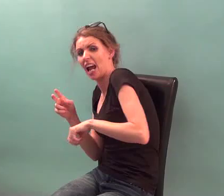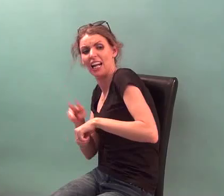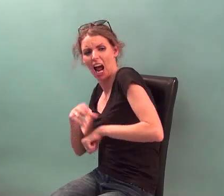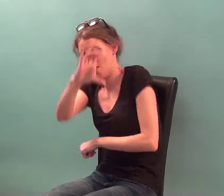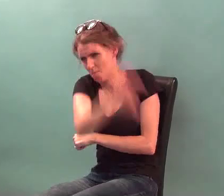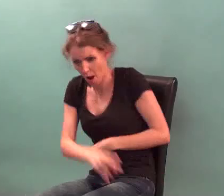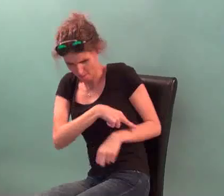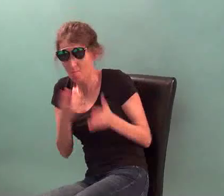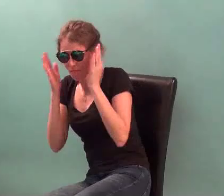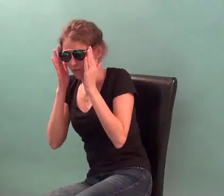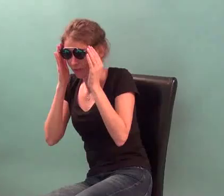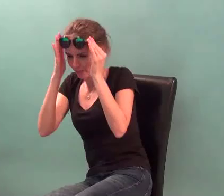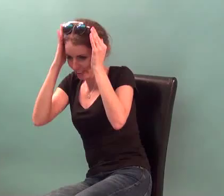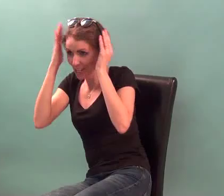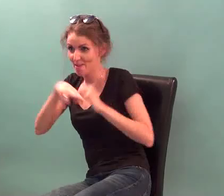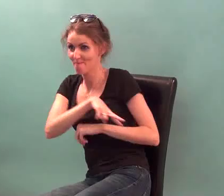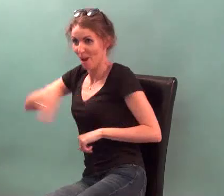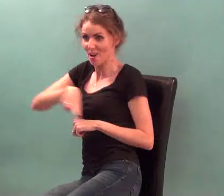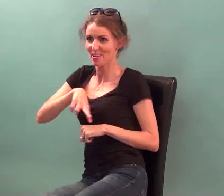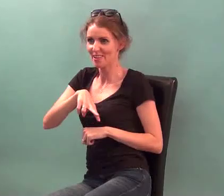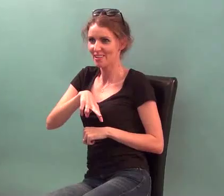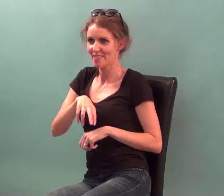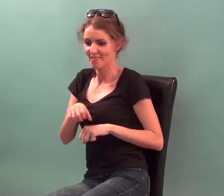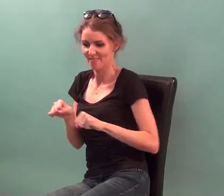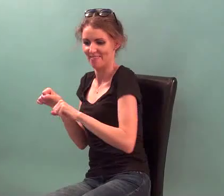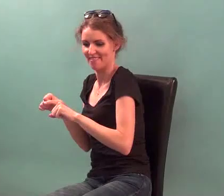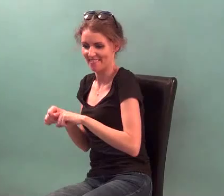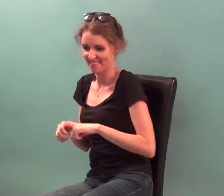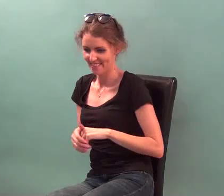Zegar spada i trafia ją w tyłek.